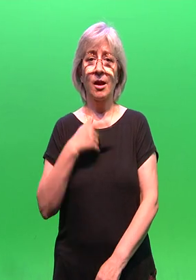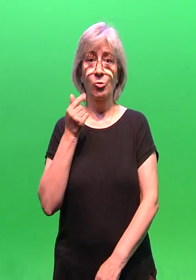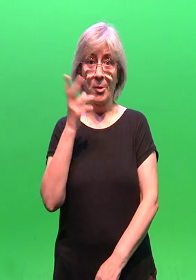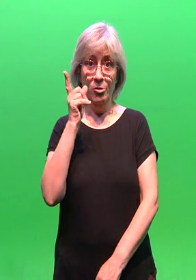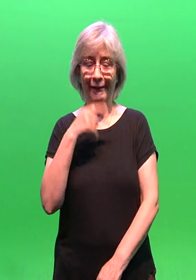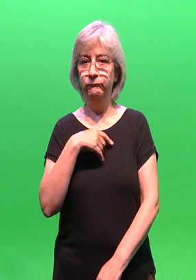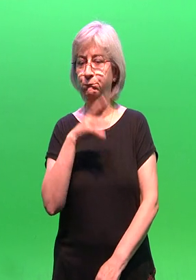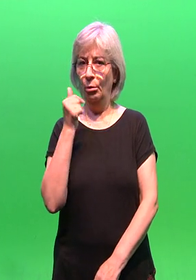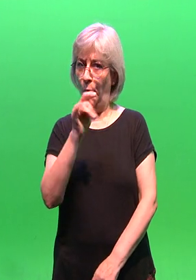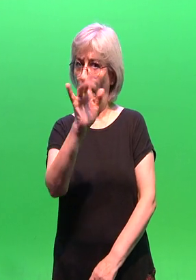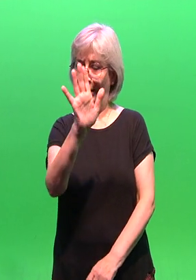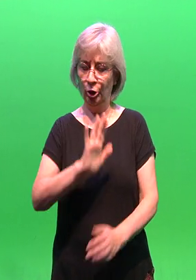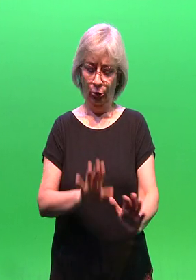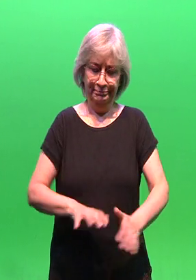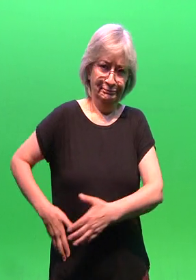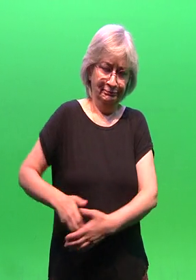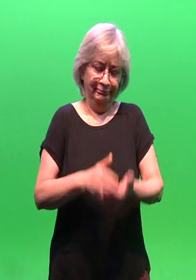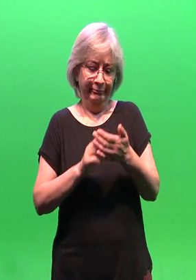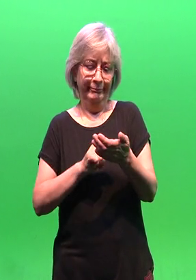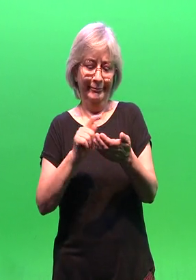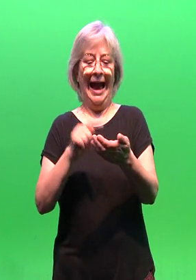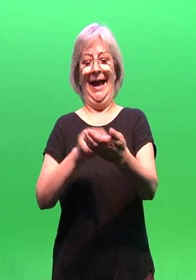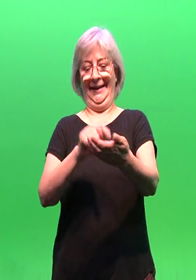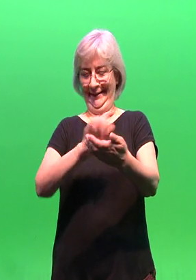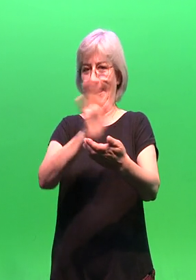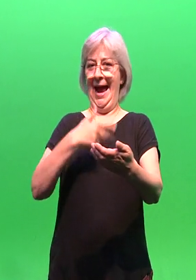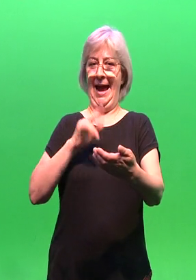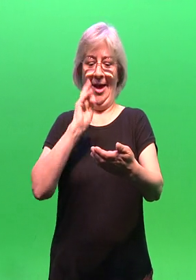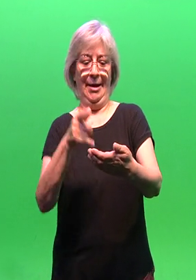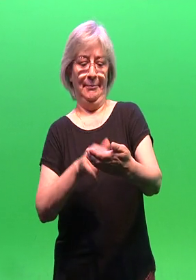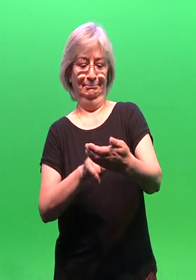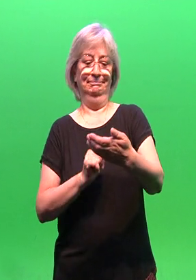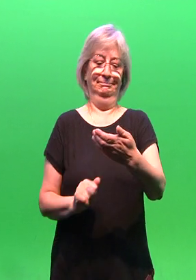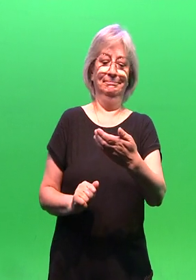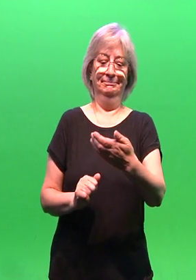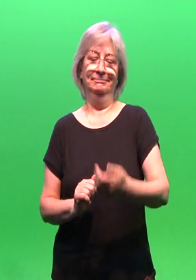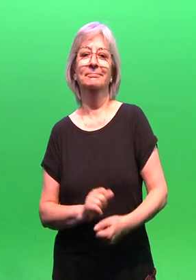M'he oblidat del meu número de mòbil, un moment, que el busco. Ja està, ara te'l dic.